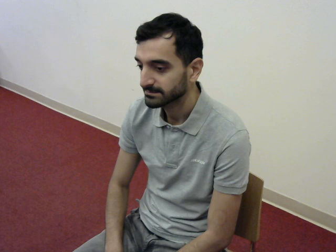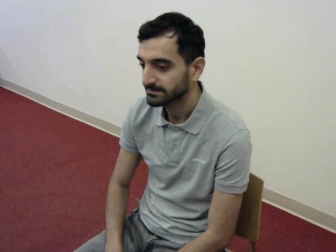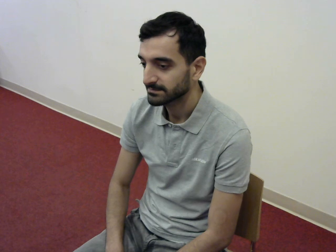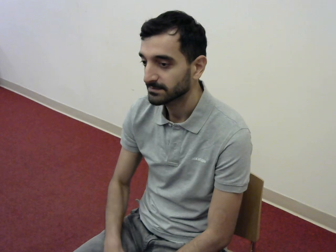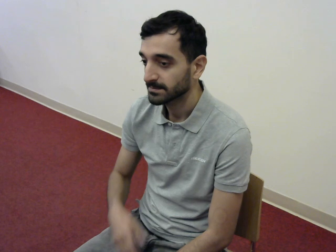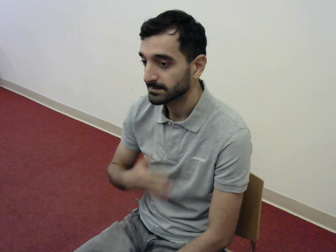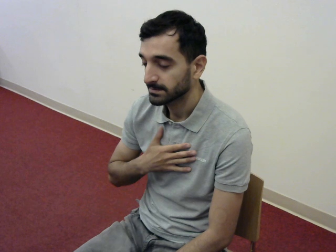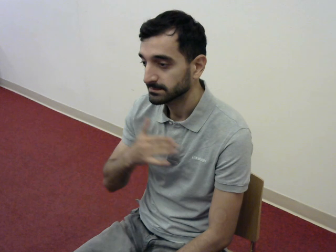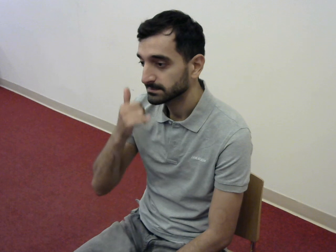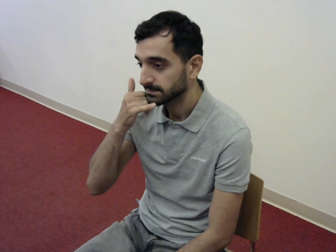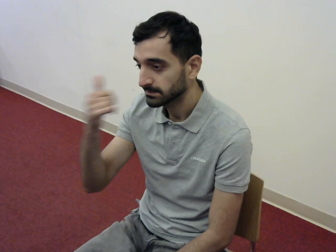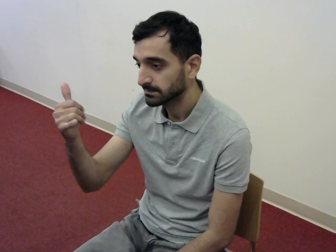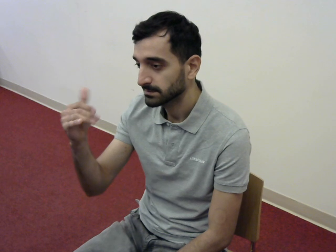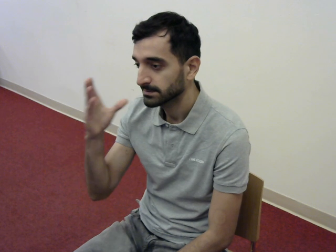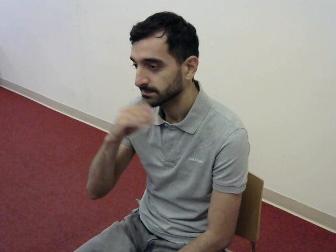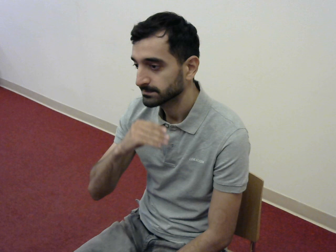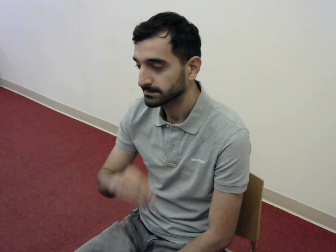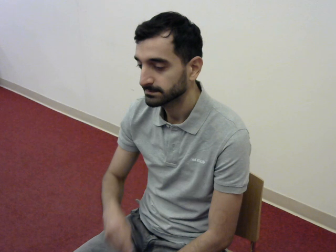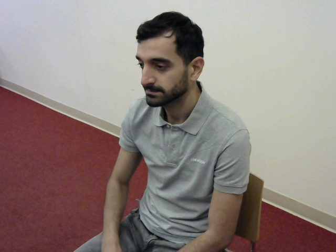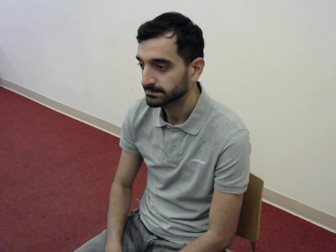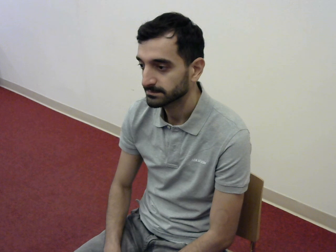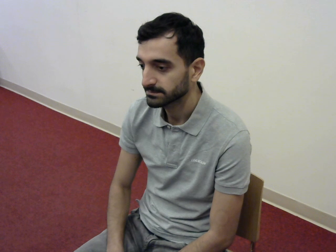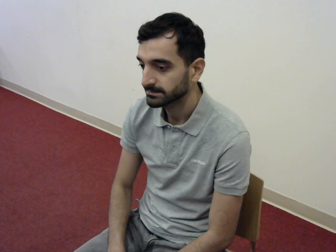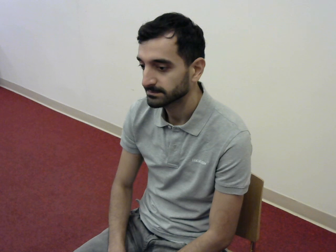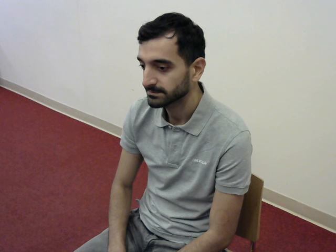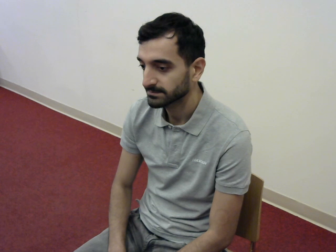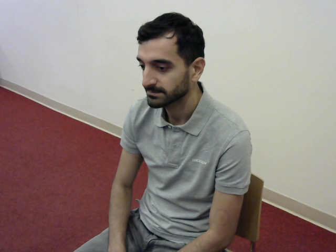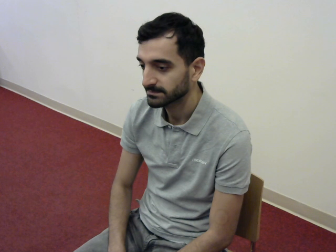Mən zəng edə bilərəmmi?